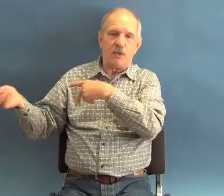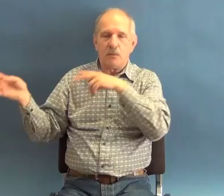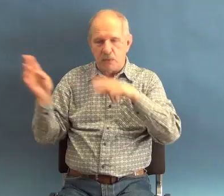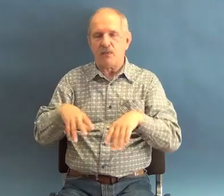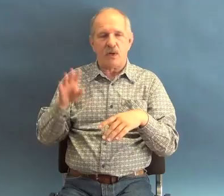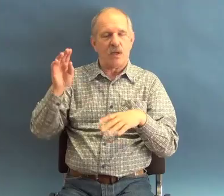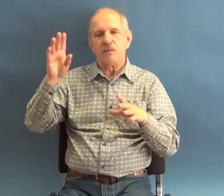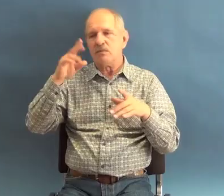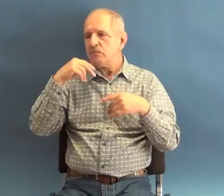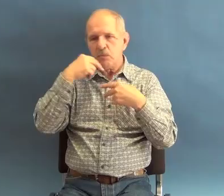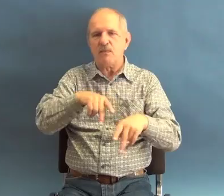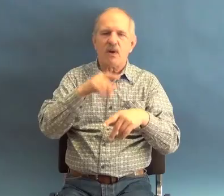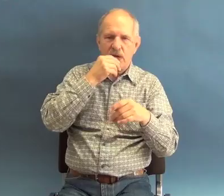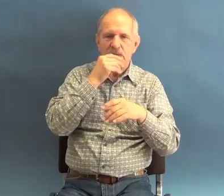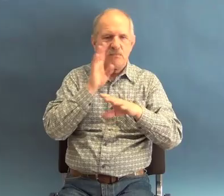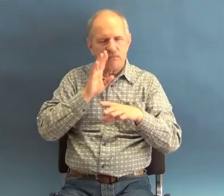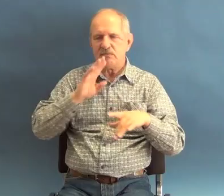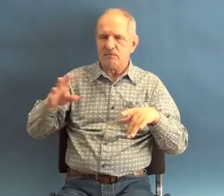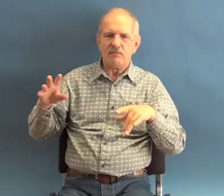Później wrócili do posiłku.